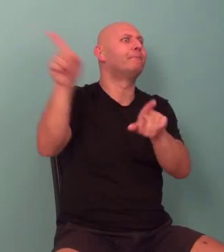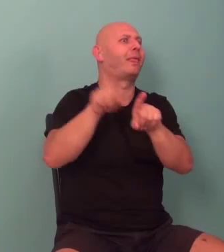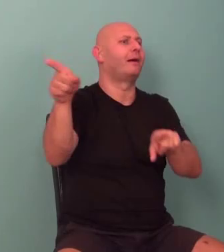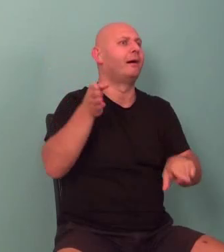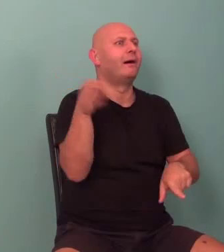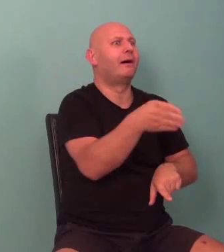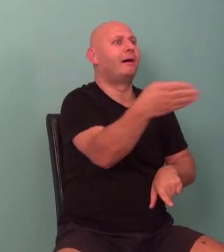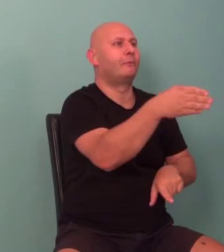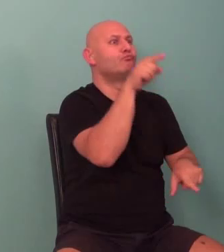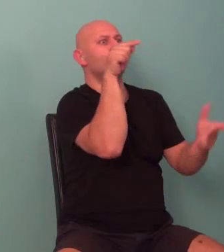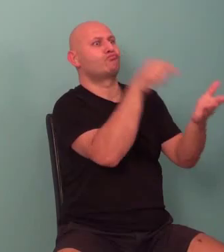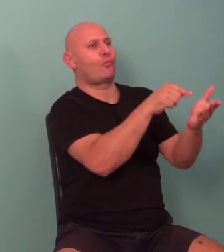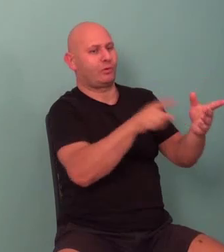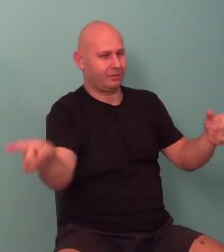Idzie według wskazówek i znajduje właściwy dom.